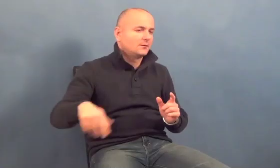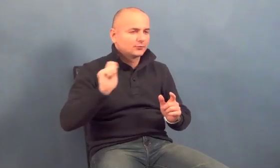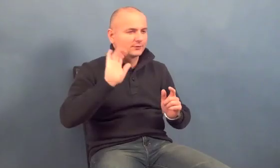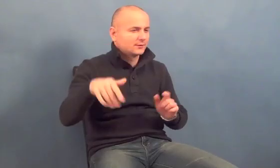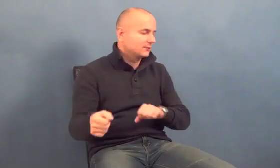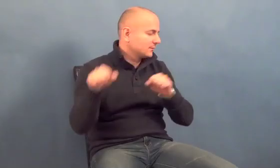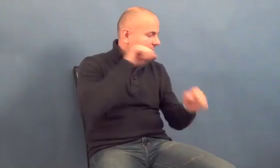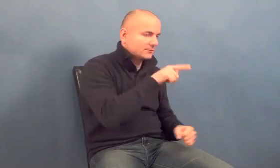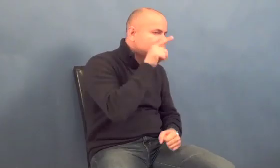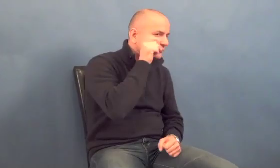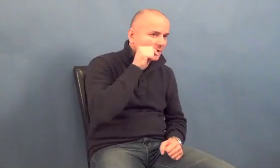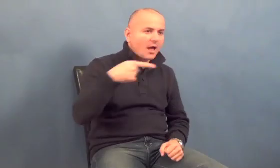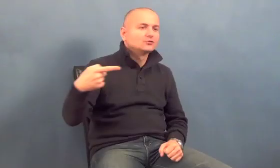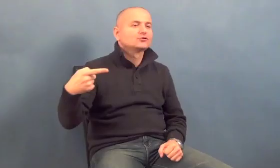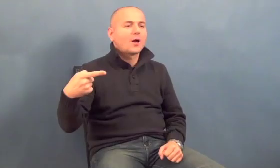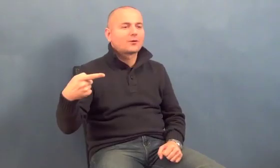Ale ona nie słuchała, olała go, odwróciła się i zasnęła.